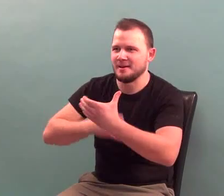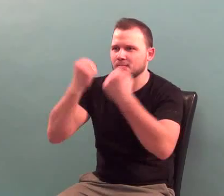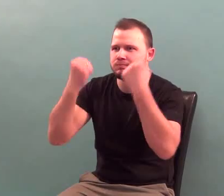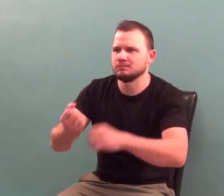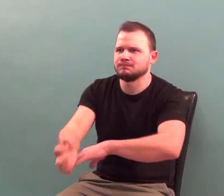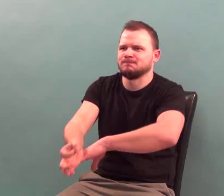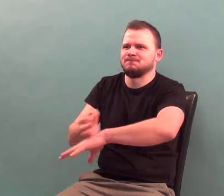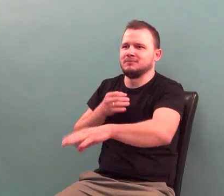Kula była ciężka.